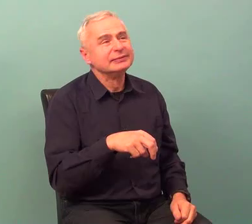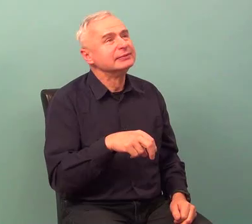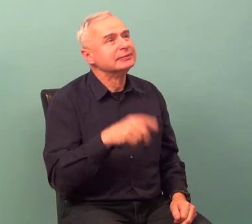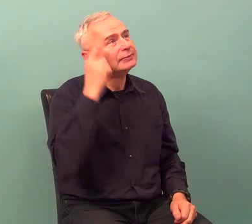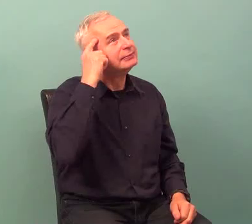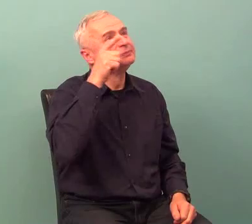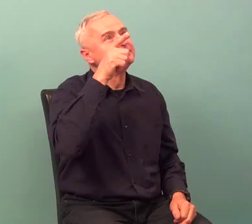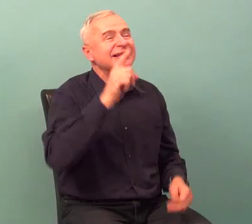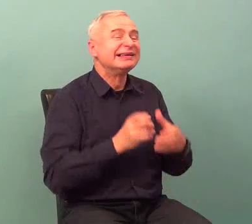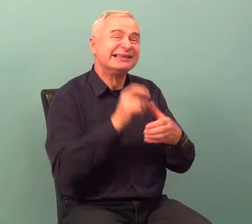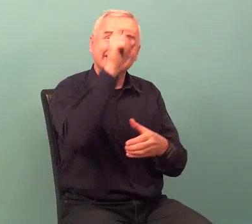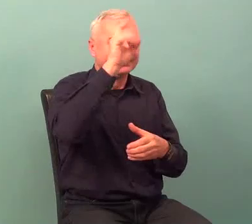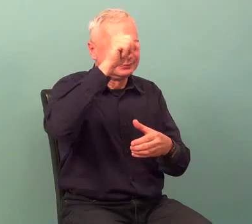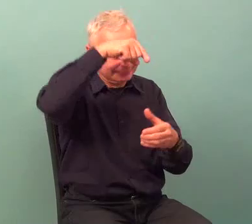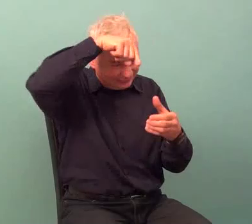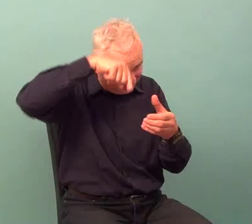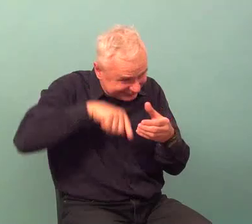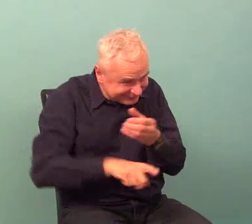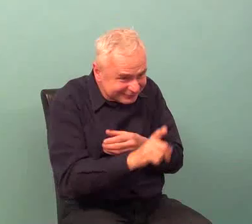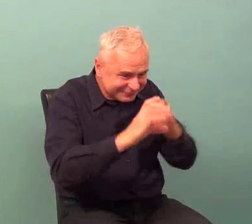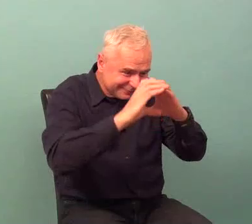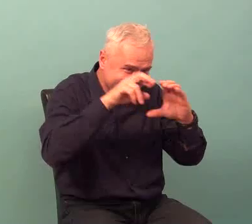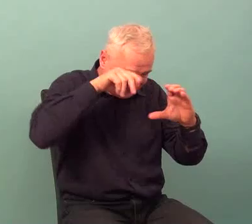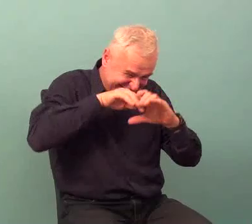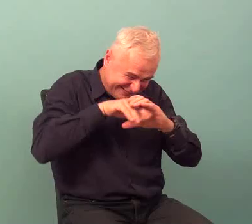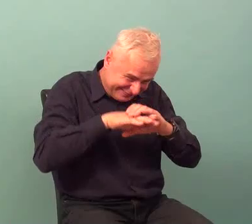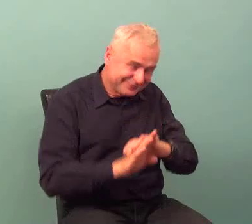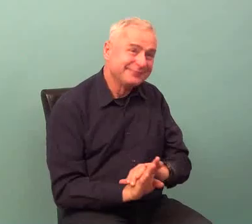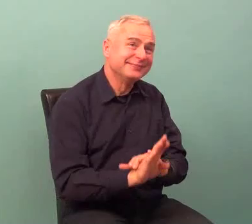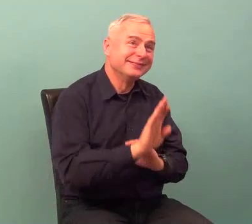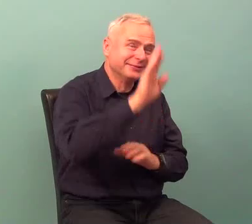Wymyślił, że nie będzie wchodził na górę tak zwyczajnie, ale wejdzie tunelem.